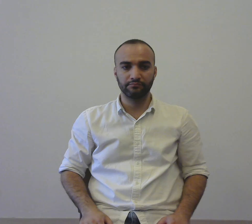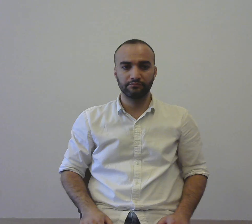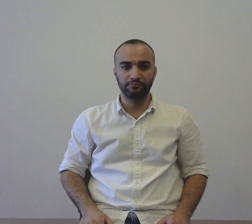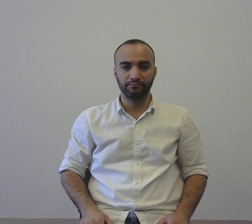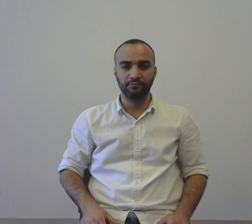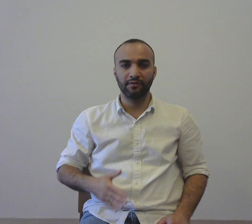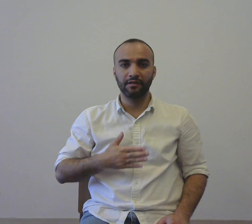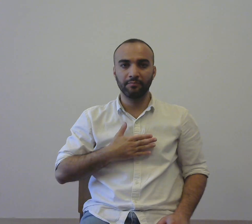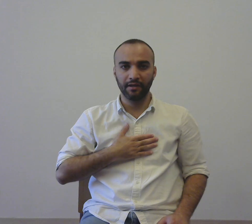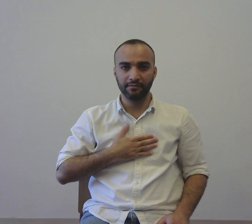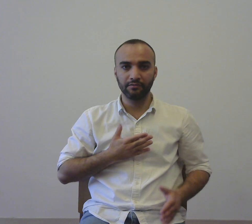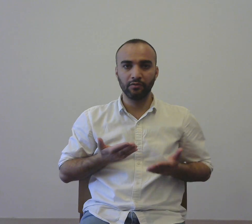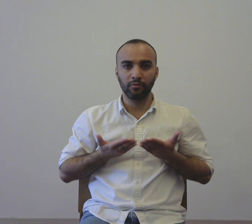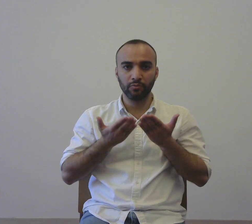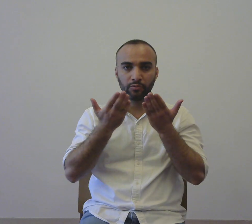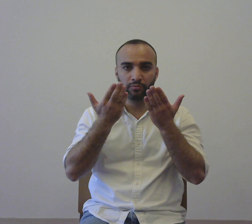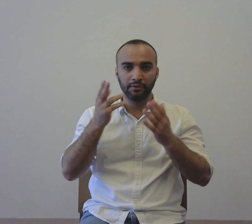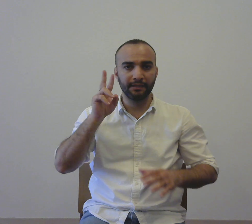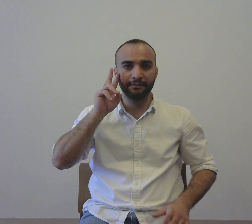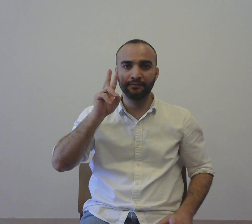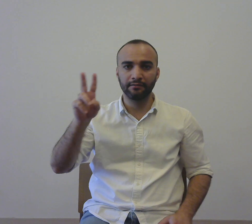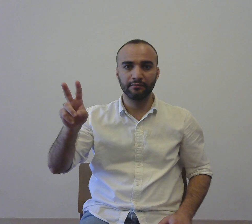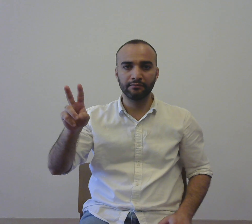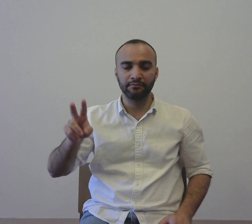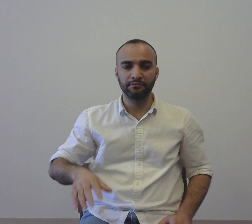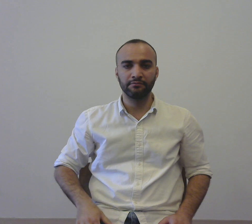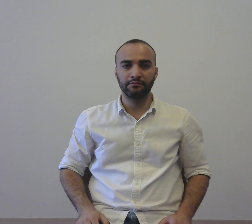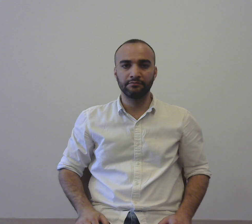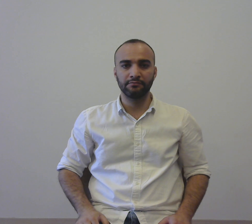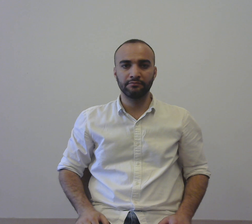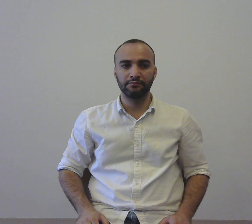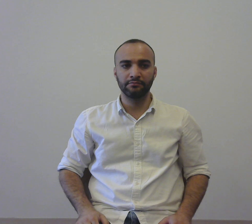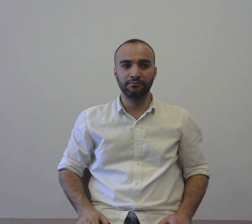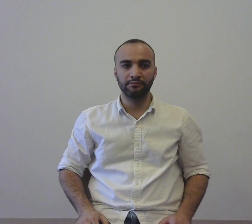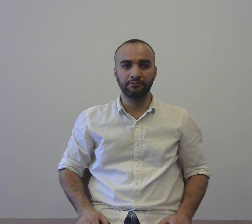Mən oxuya bilmirəm